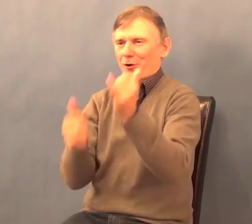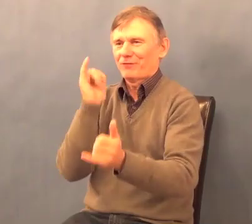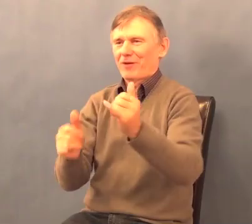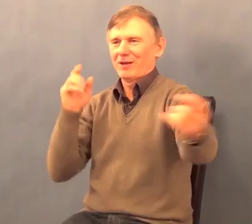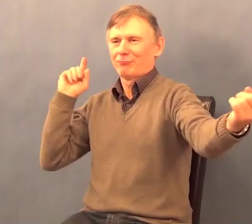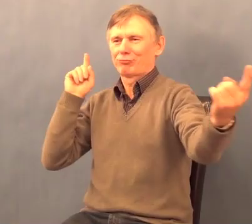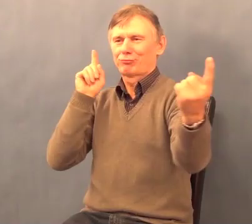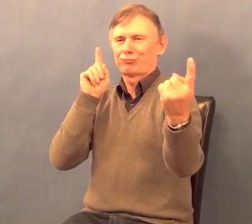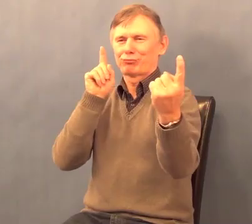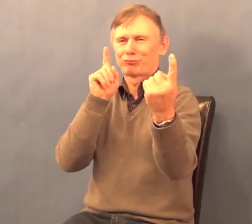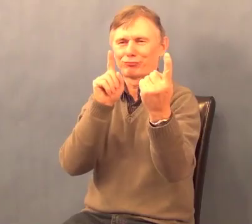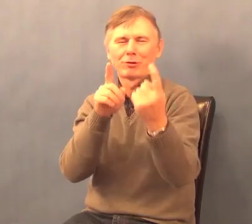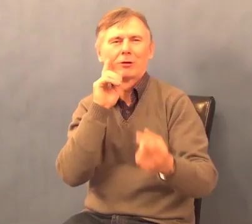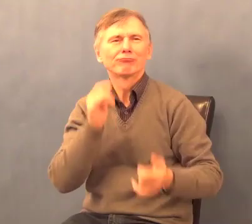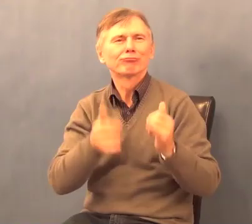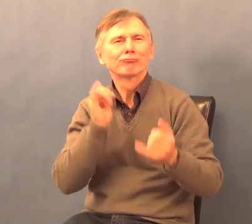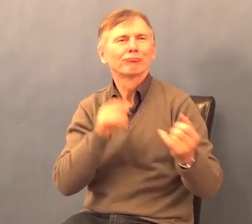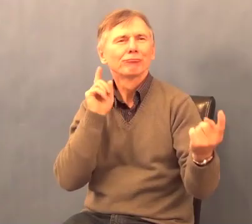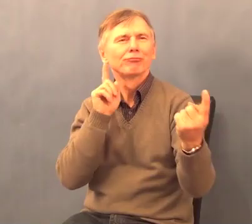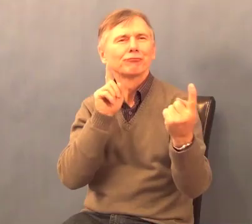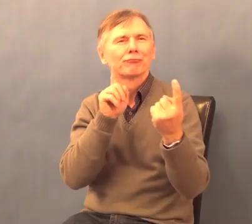Chłopak i dziewczynka zbliżają się do siebie coraz bardziej.